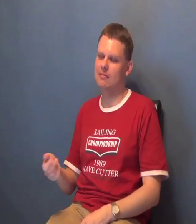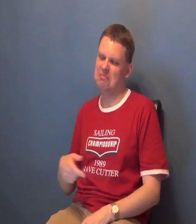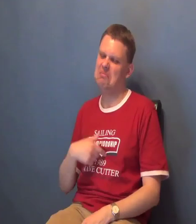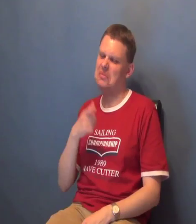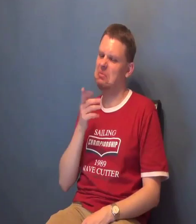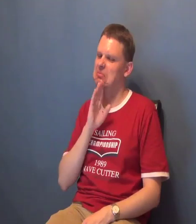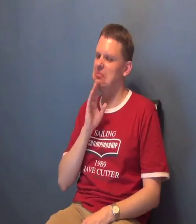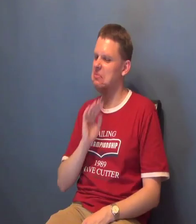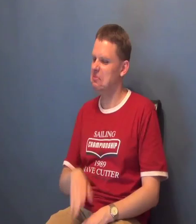Tak myślę.